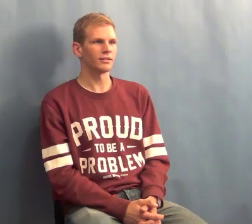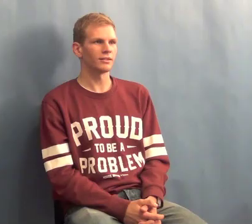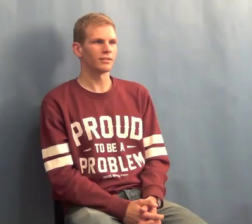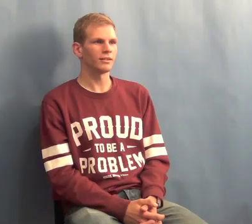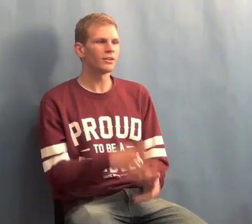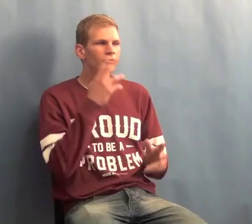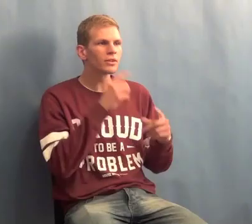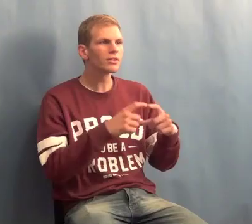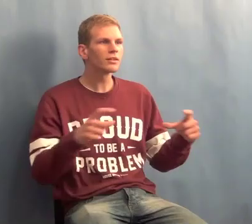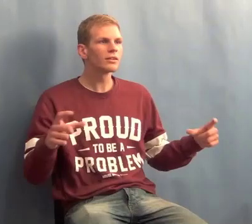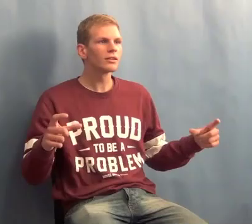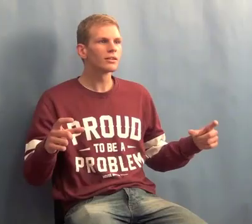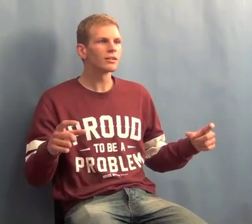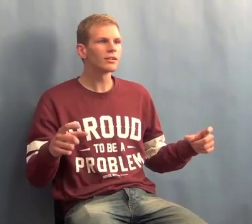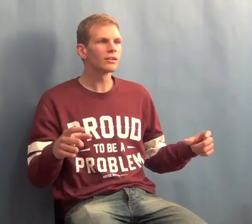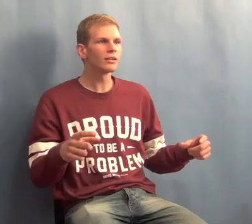Pokaż kartę.